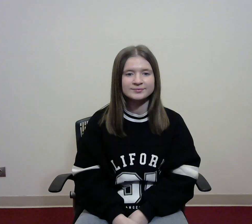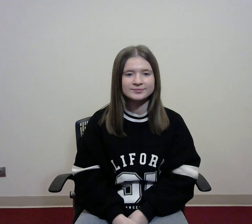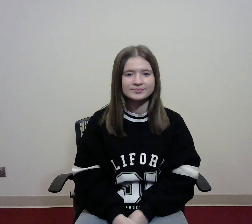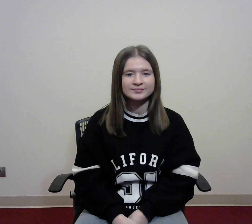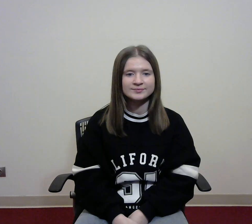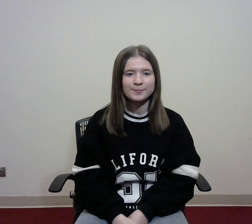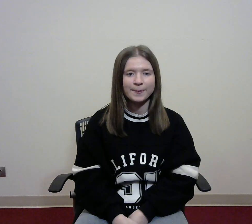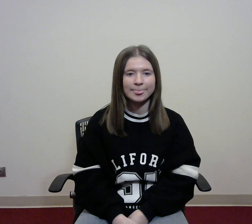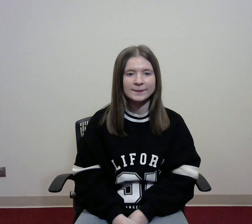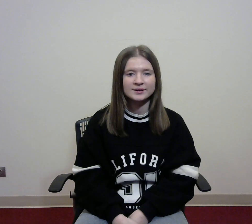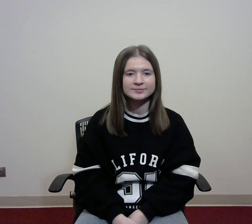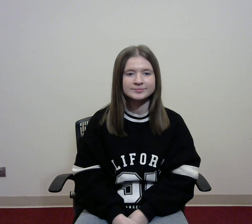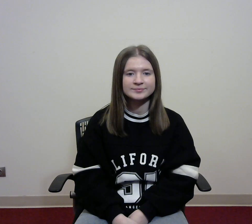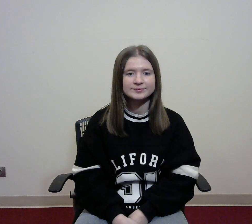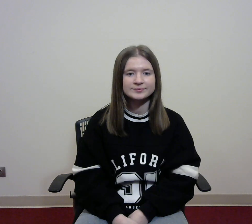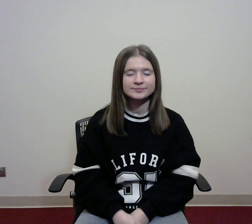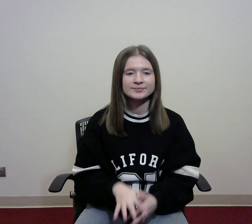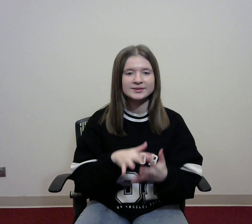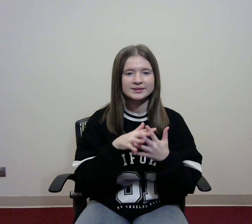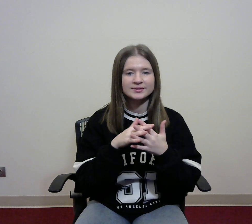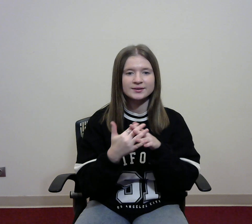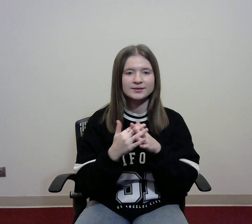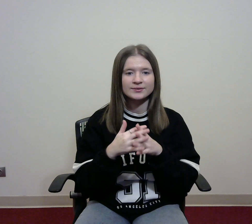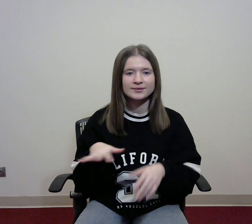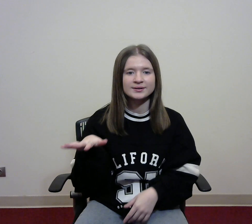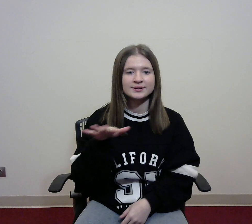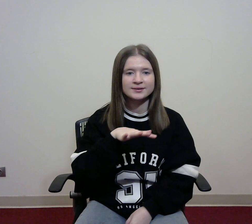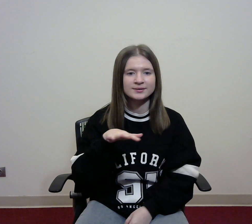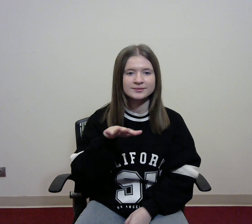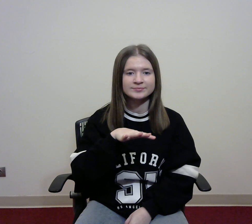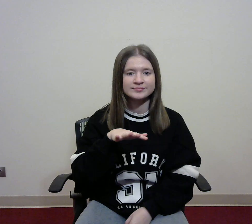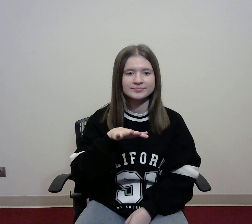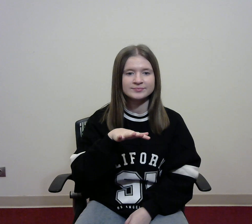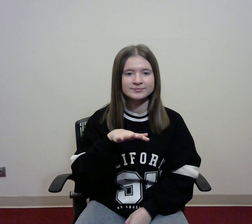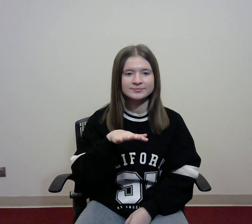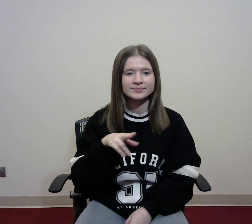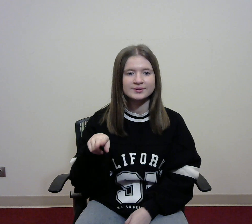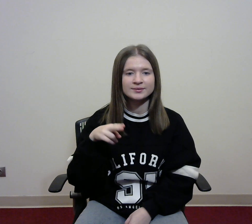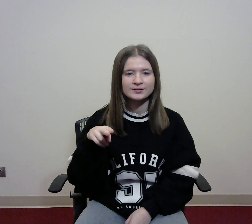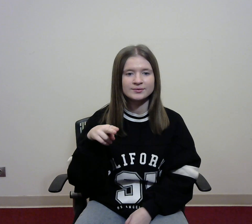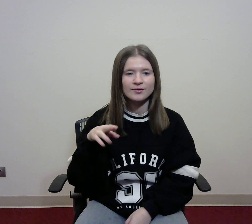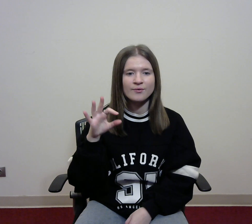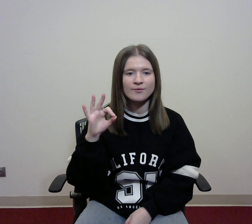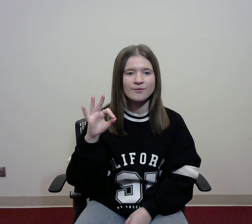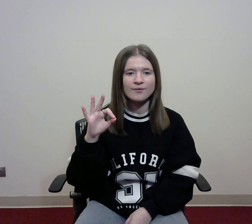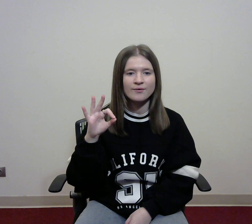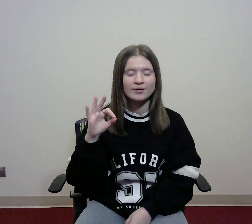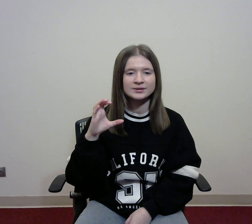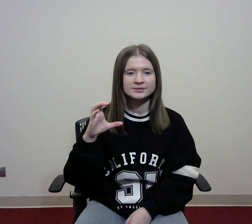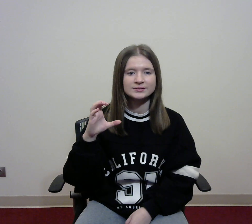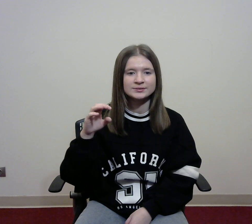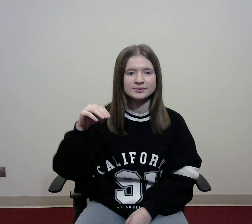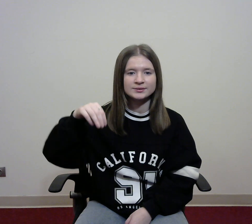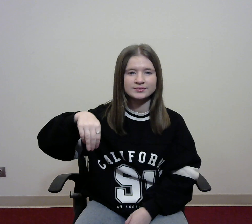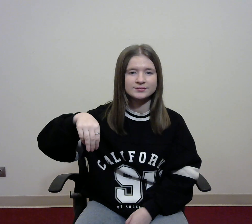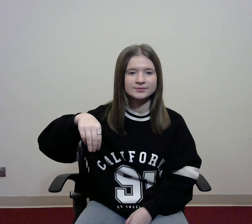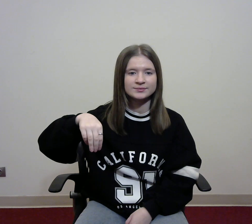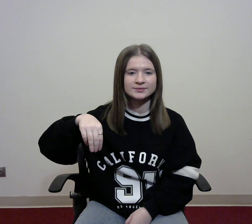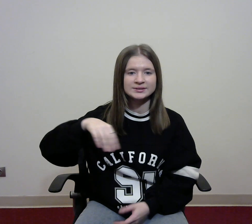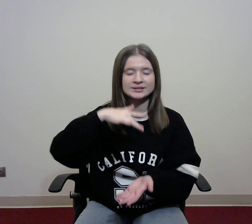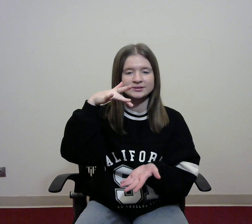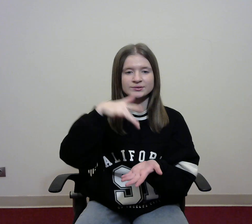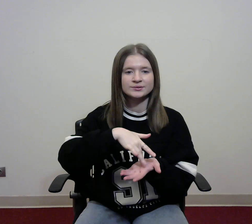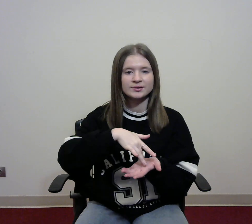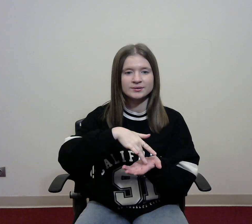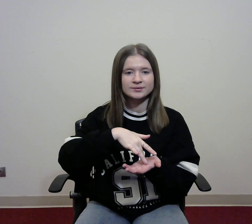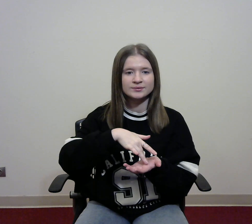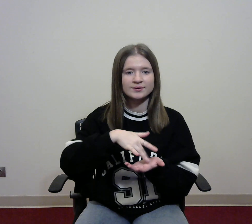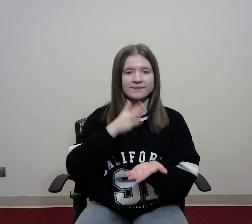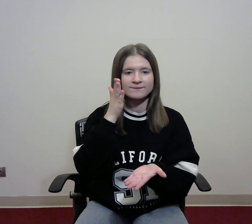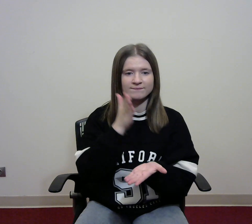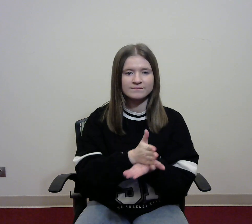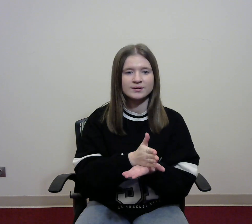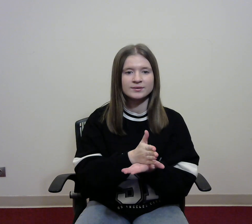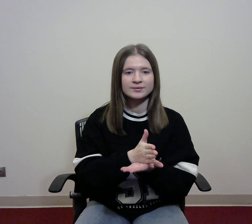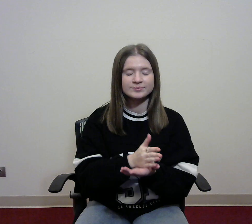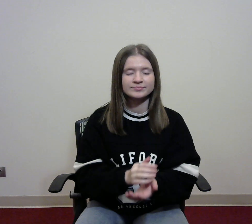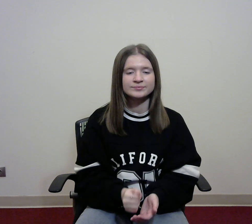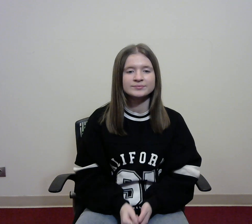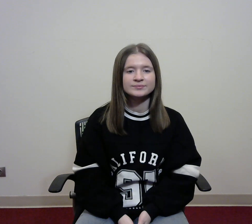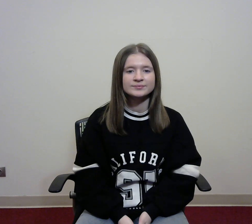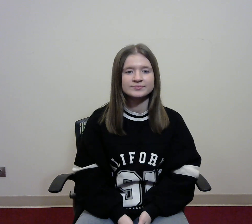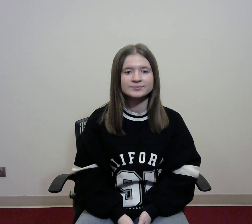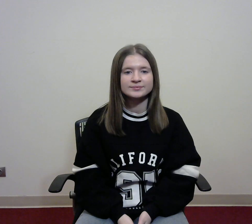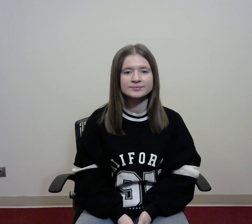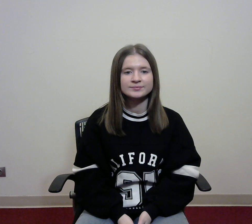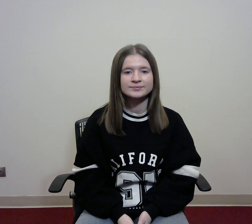Rayonlarda DOST Mərkəzləri varmı?